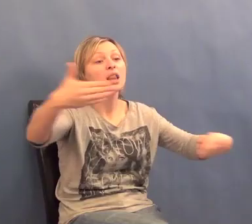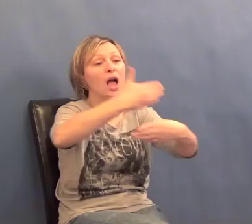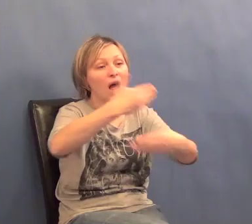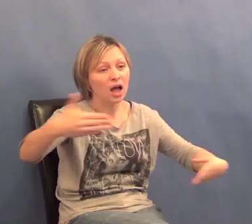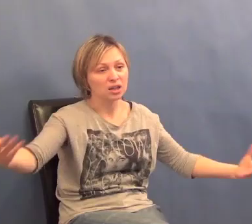Teatr.